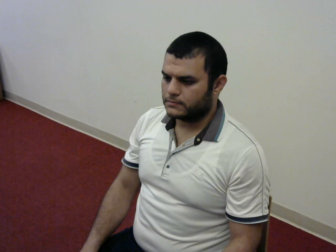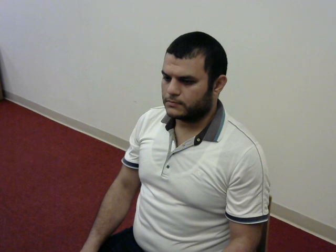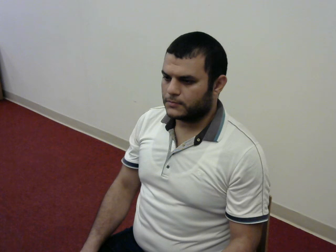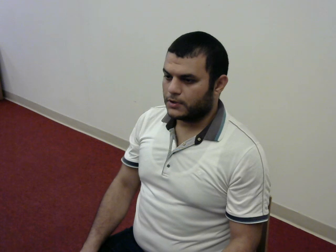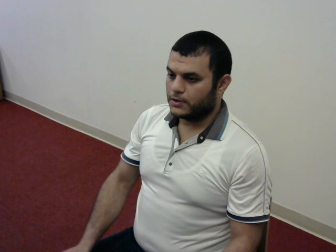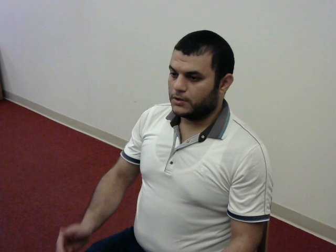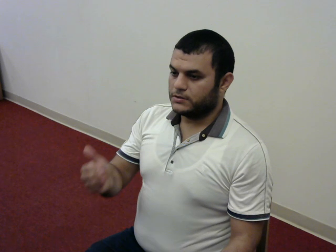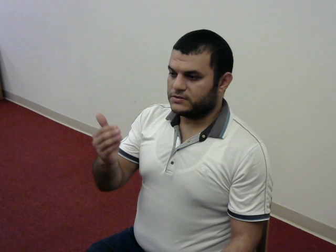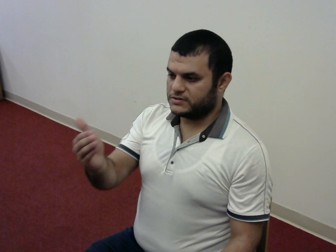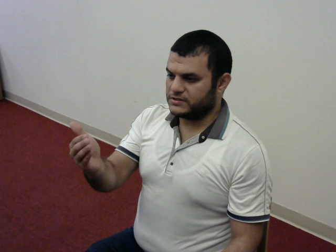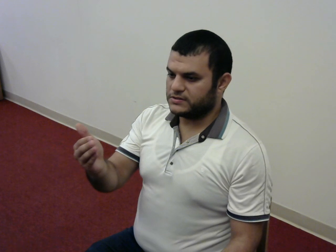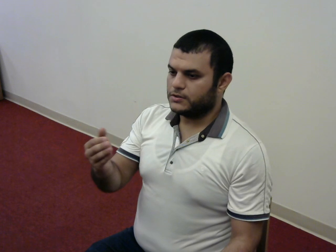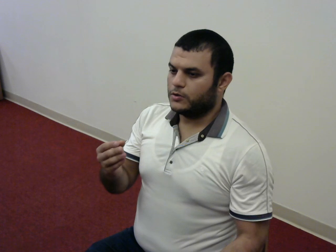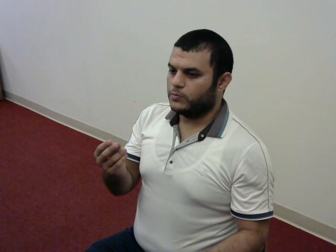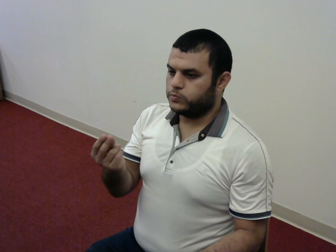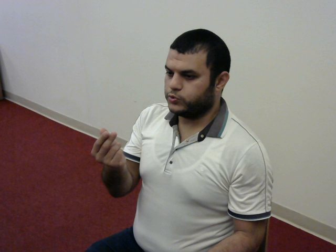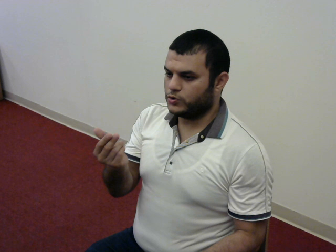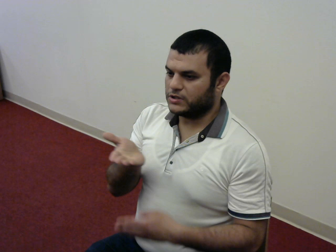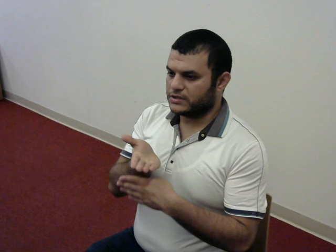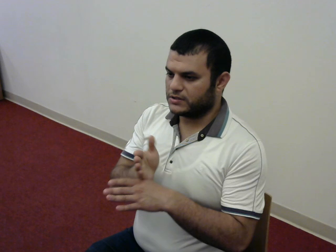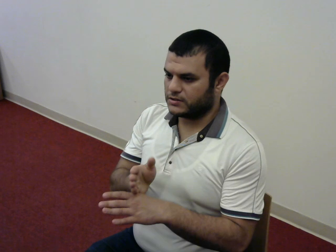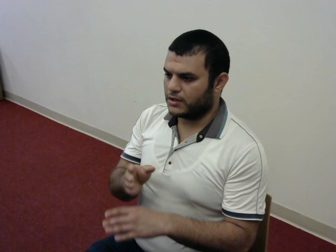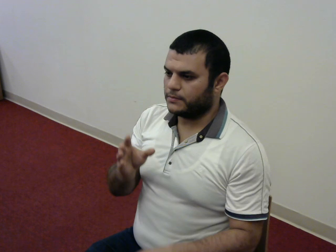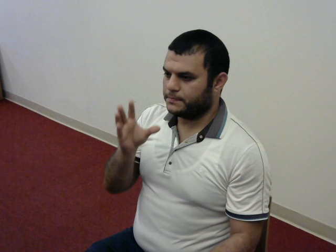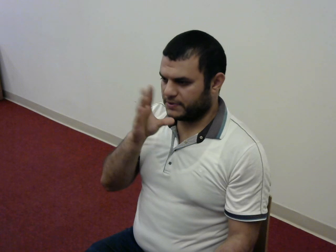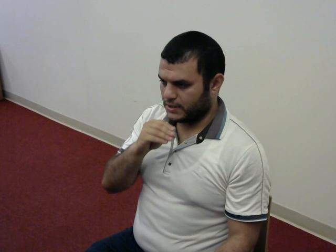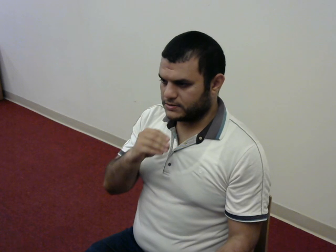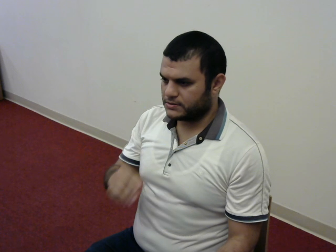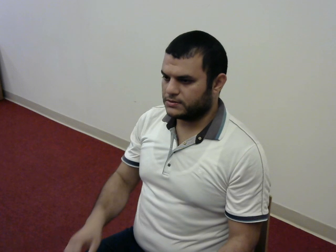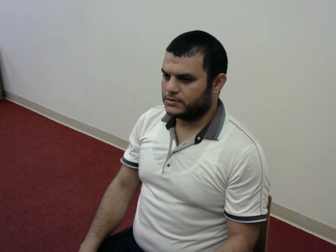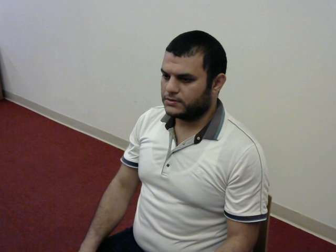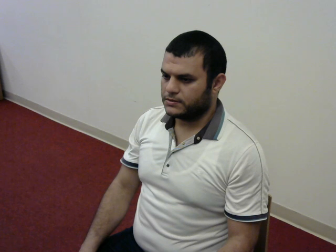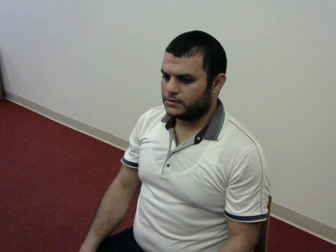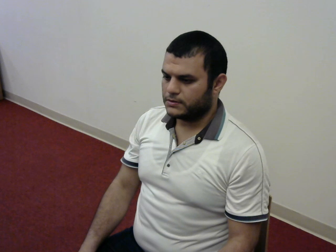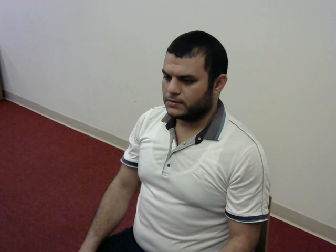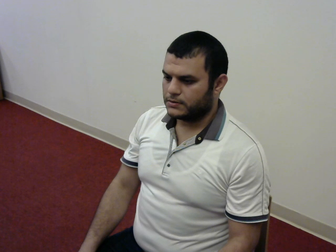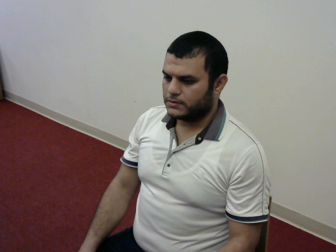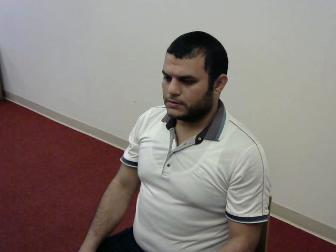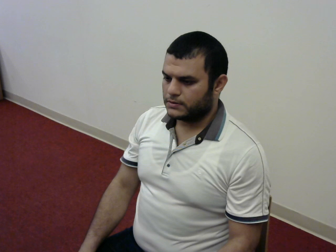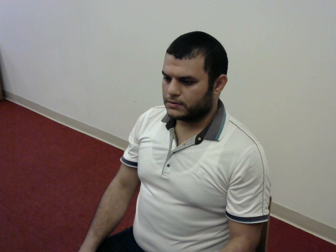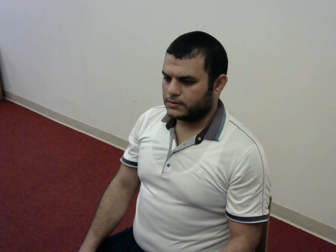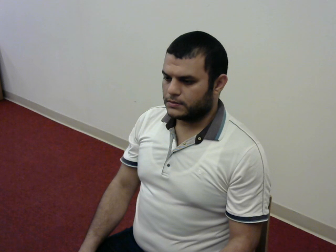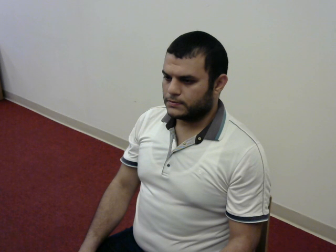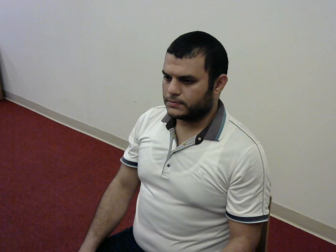Siz pulu xırdalaya bilərsinizmi?